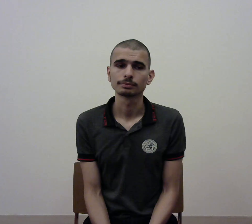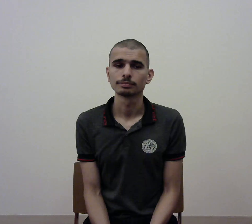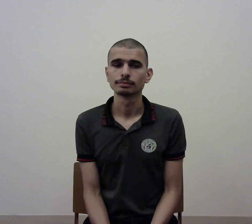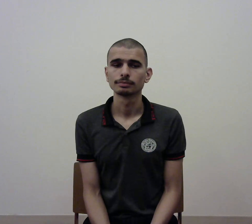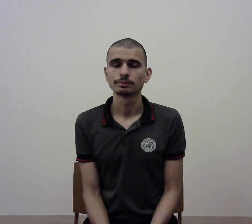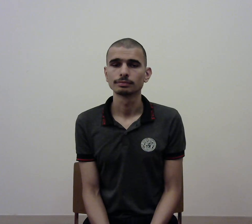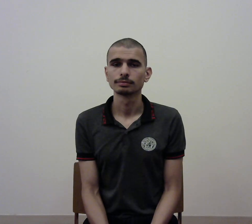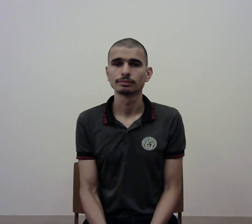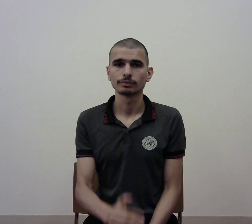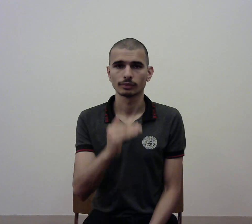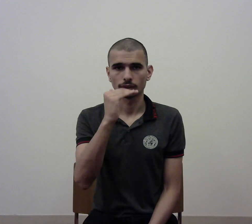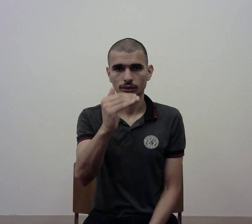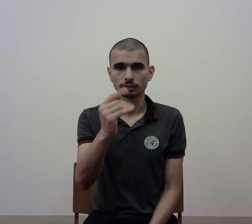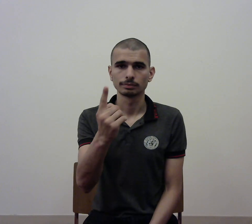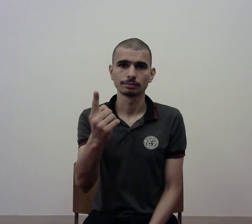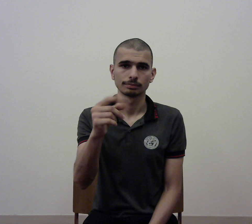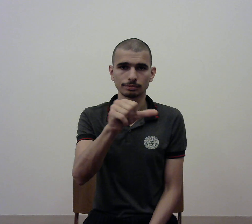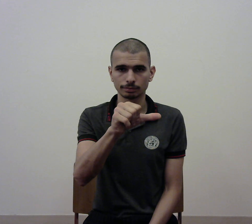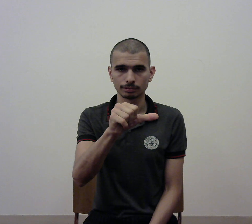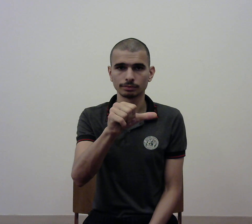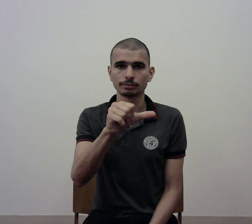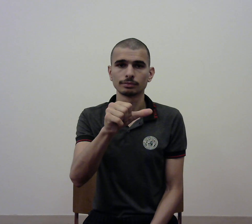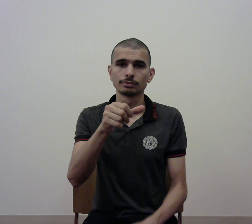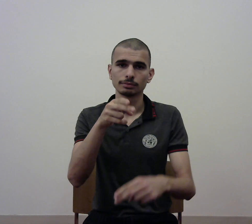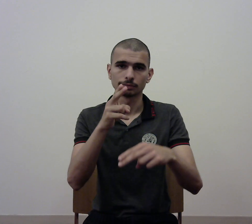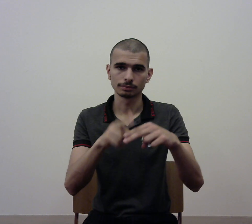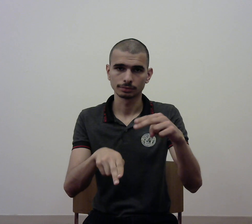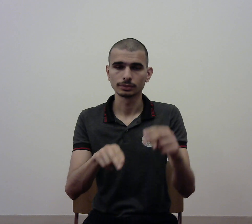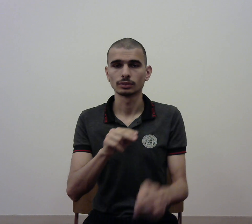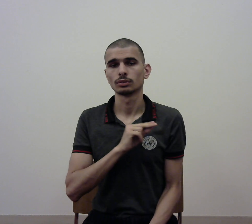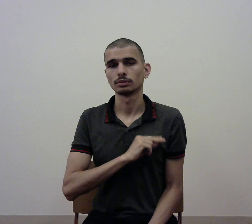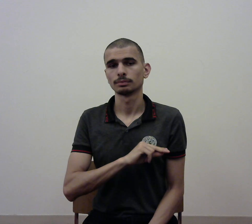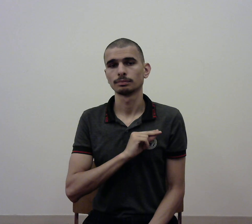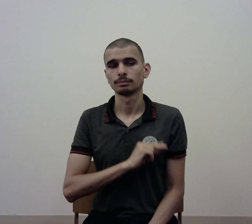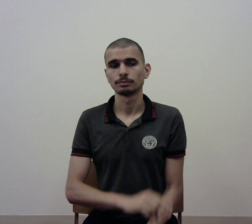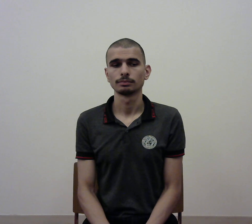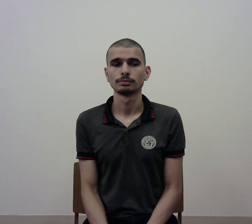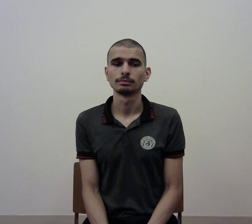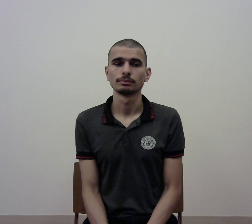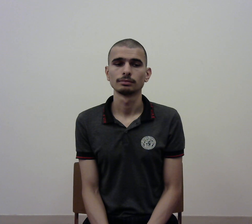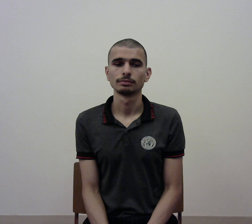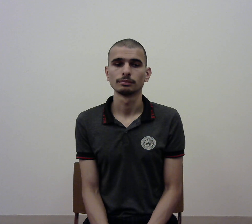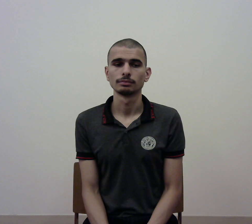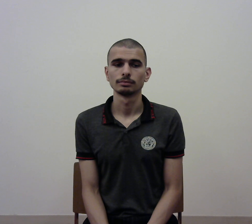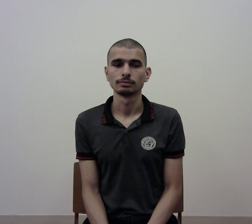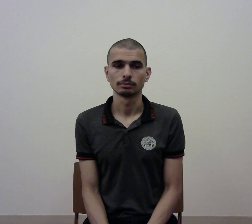Siz həftə sonu işləyirsiz?